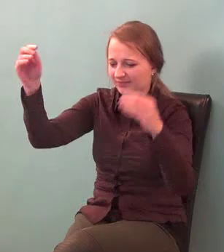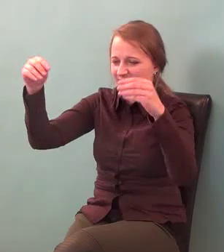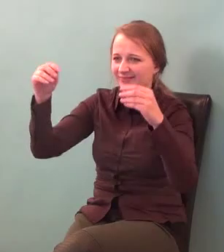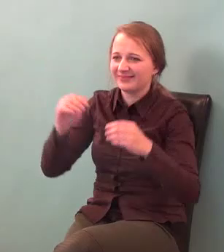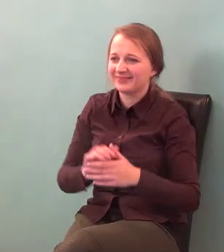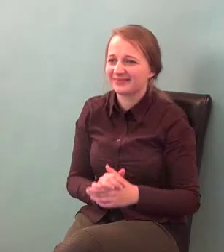Można.